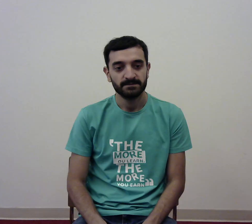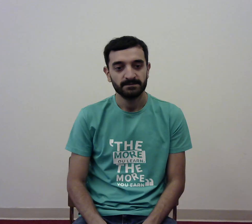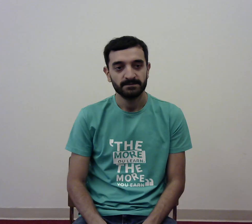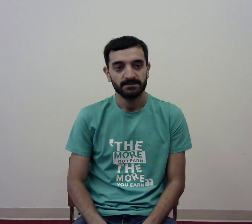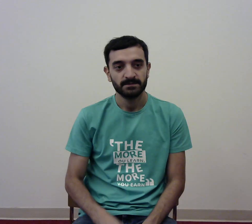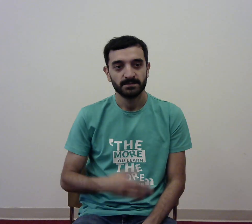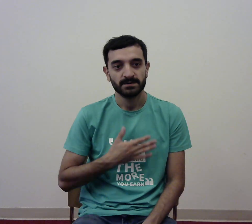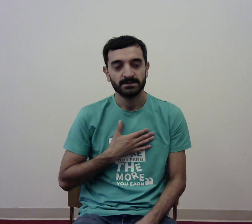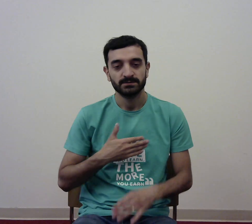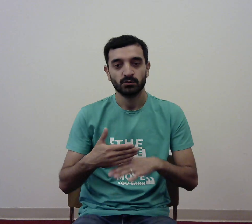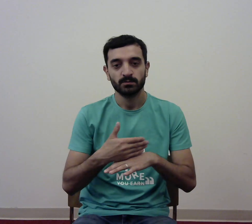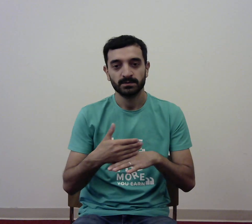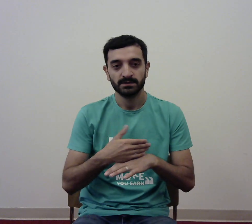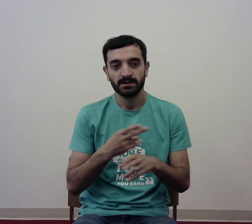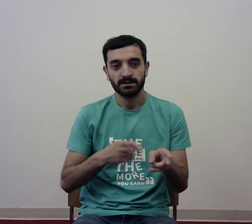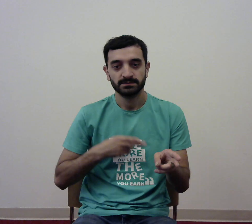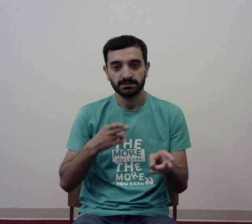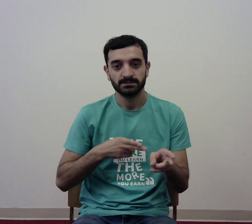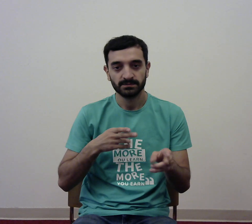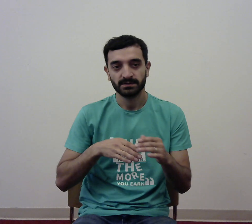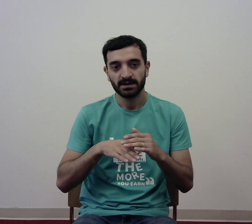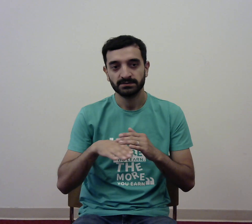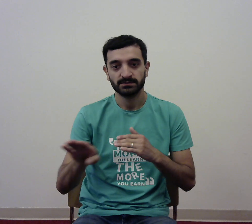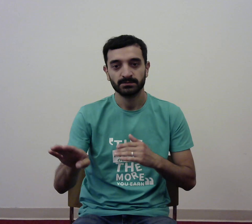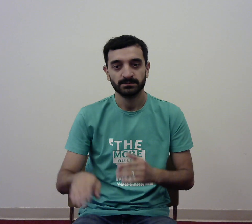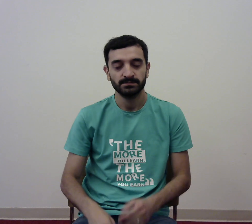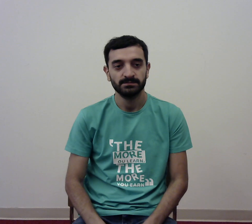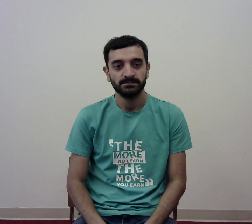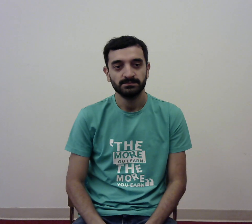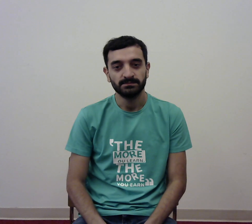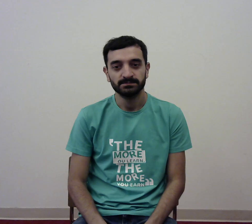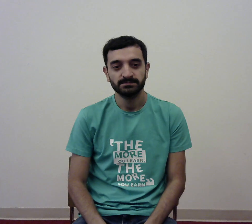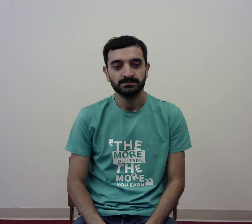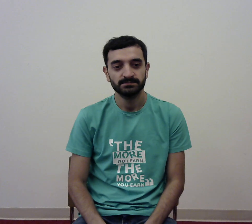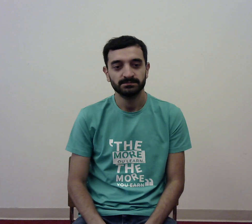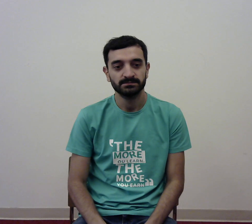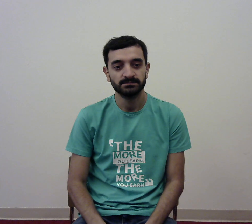Mən Sumqayıta qatarla gedirəm